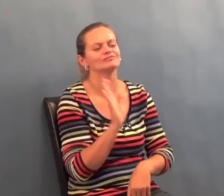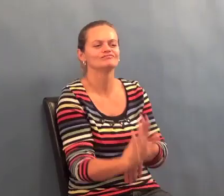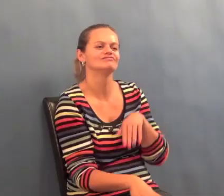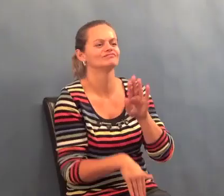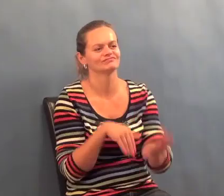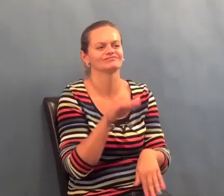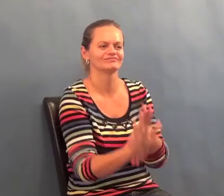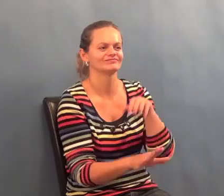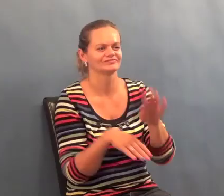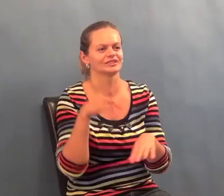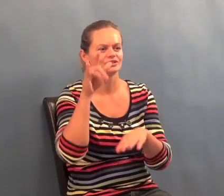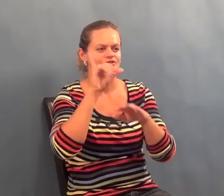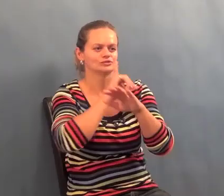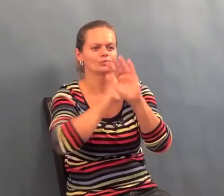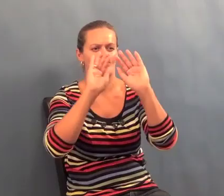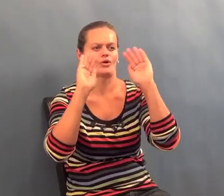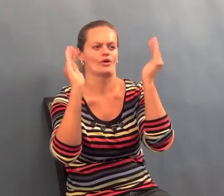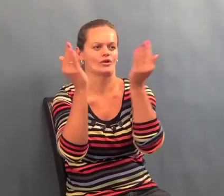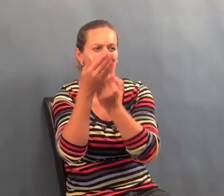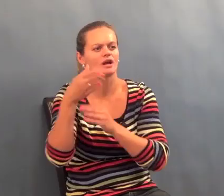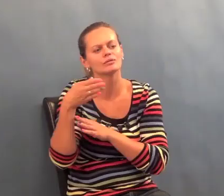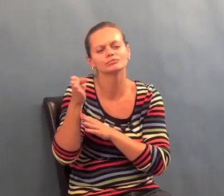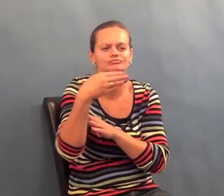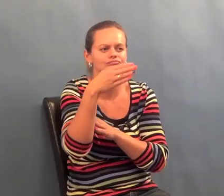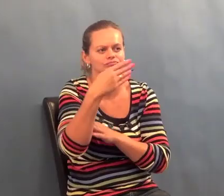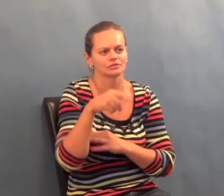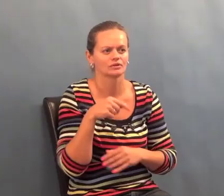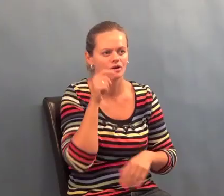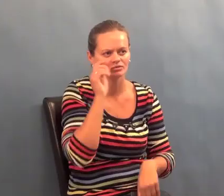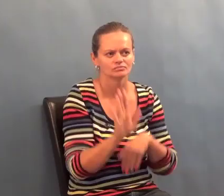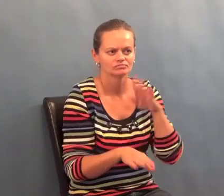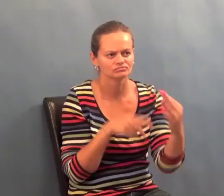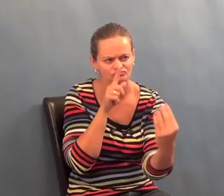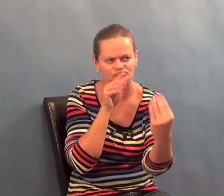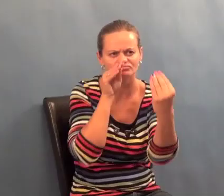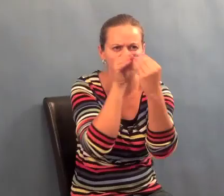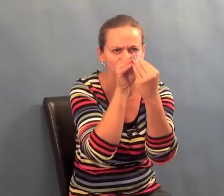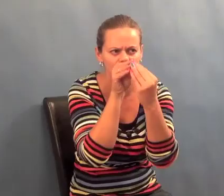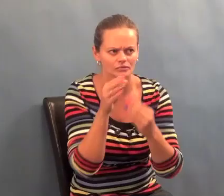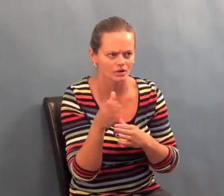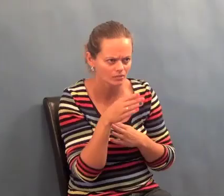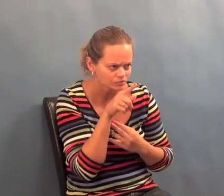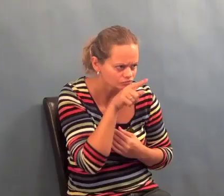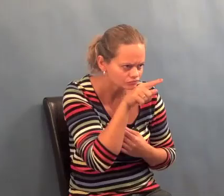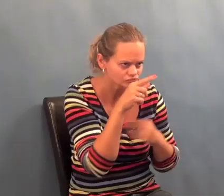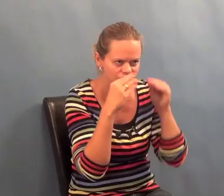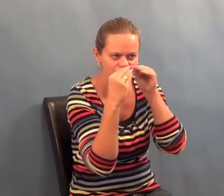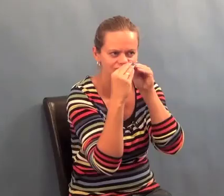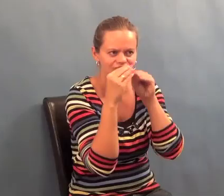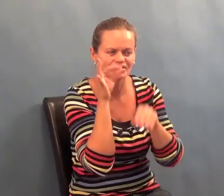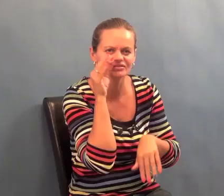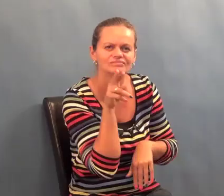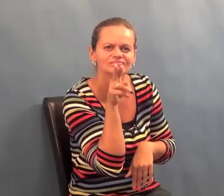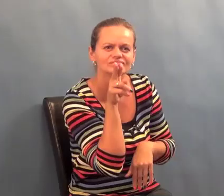Kot sobie spaceruje. W szklanej kuli pływa rybka. Kot i rybka mierzą się wzrokiem.